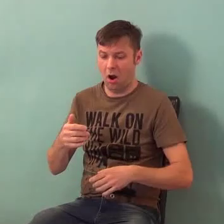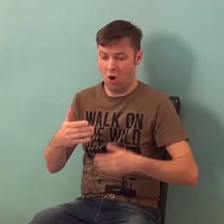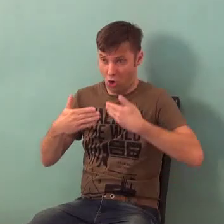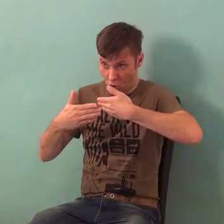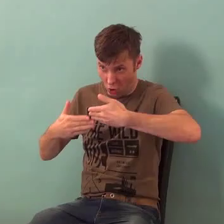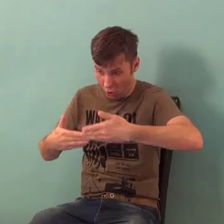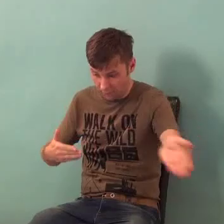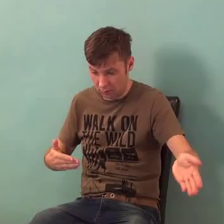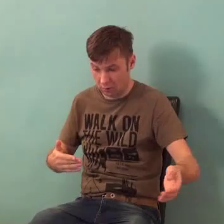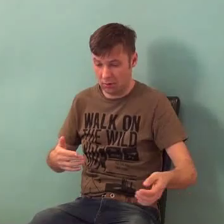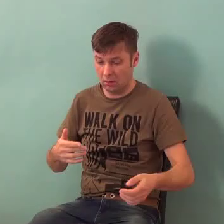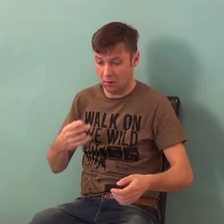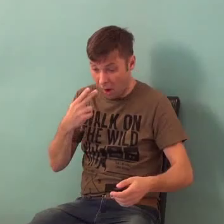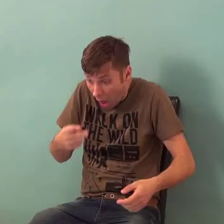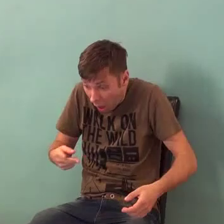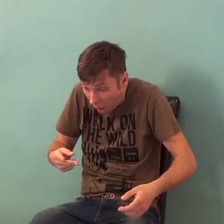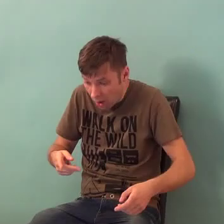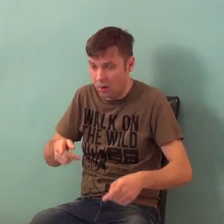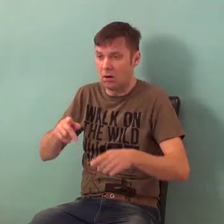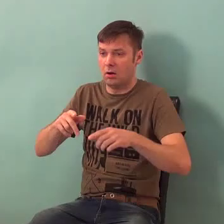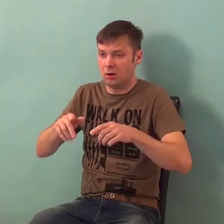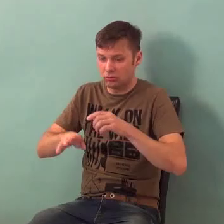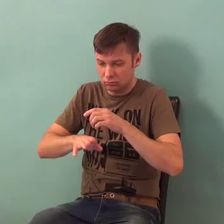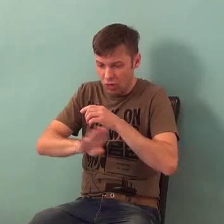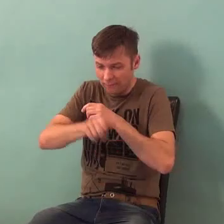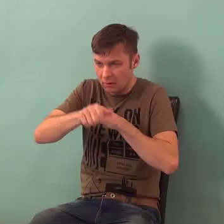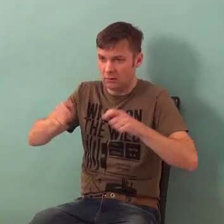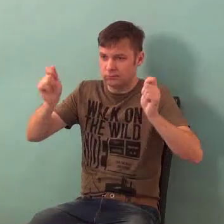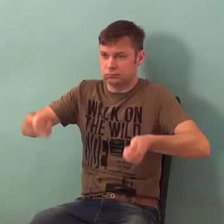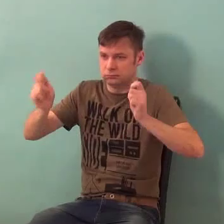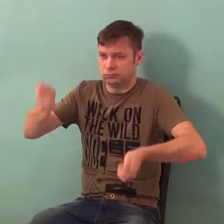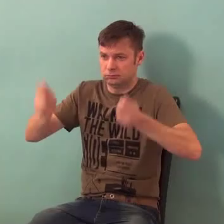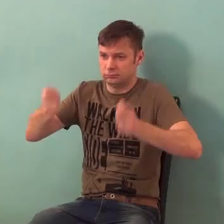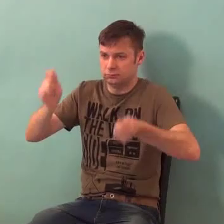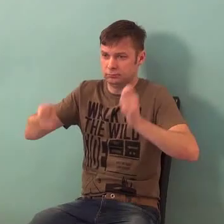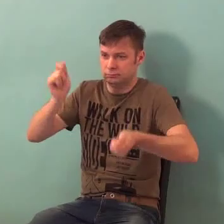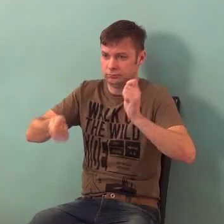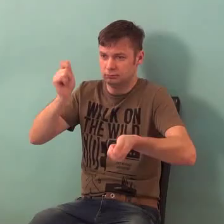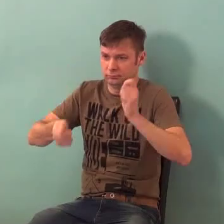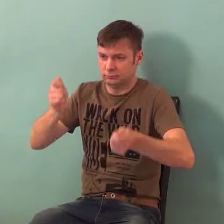Drzwi się otwierają, a ja zdziwiony widzę jak ktoś gra na drewnianym płocie jak na cymbałkach.